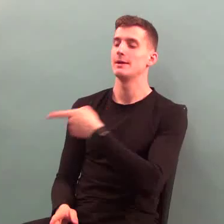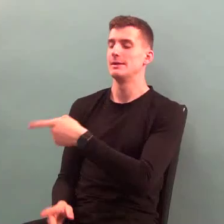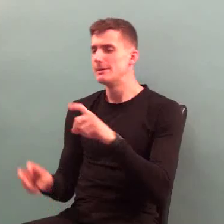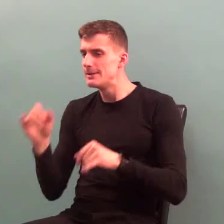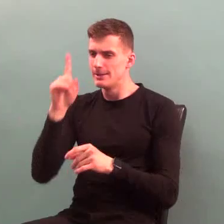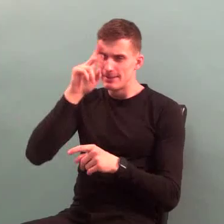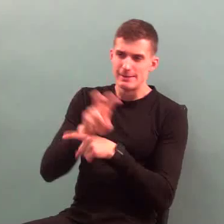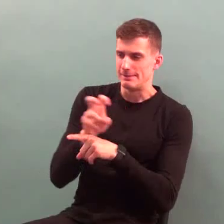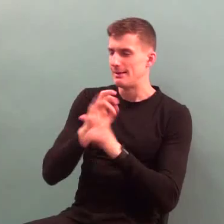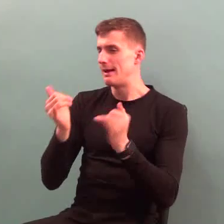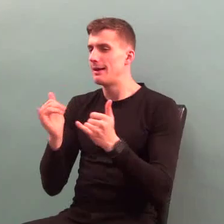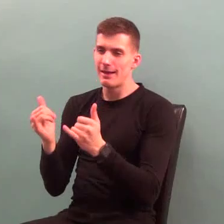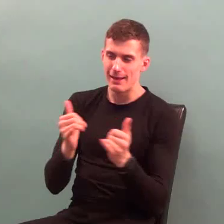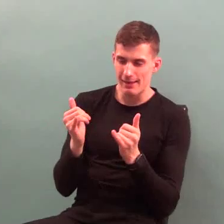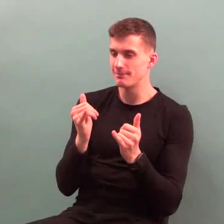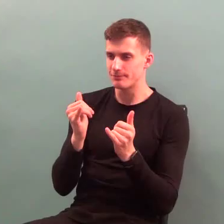Krąży i zastanawia się co zrobić.